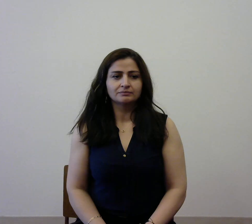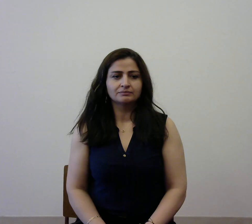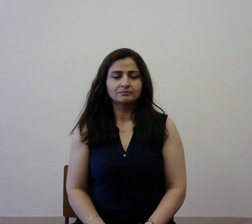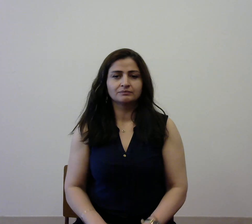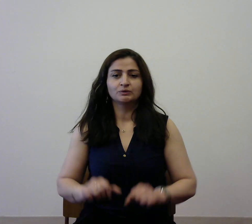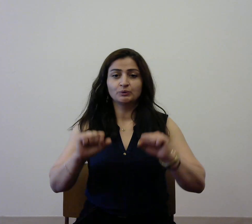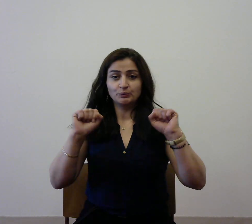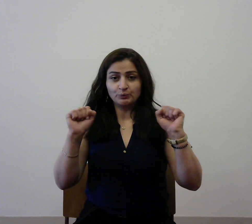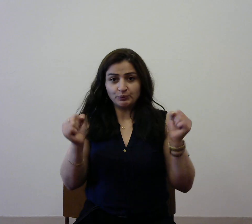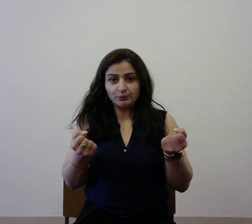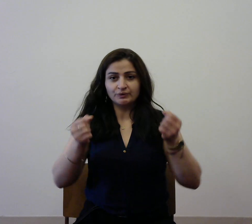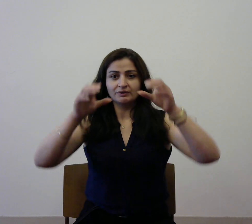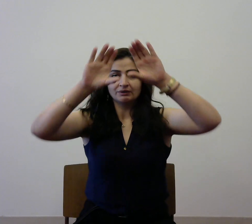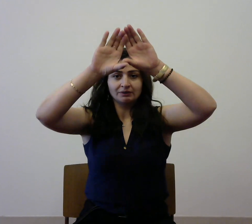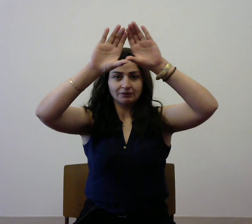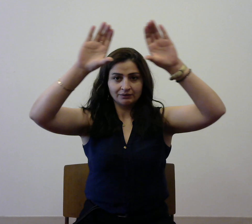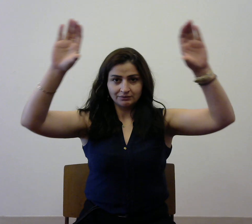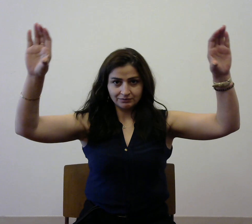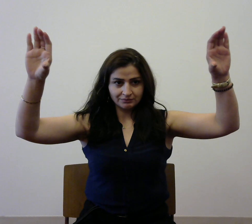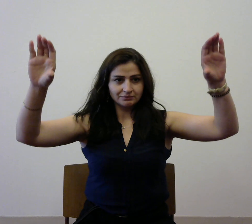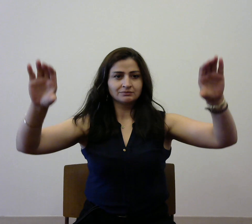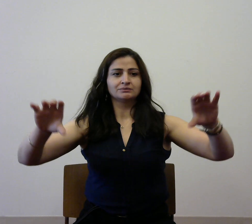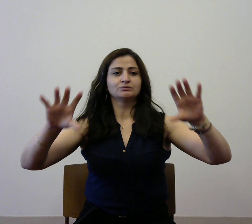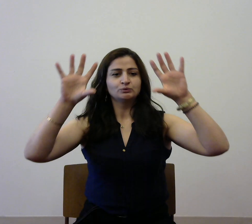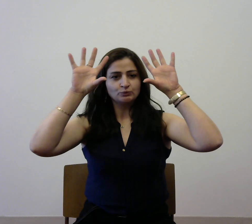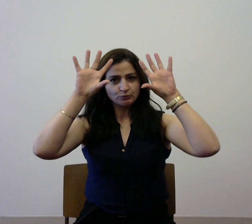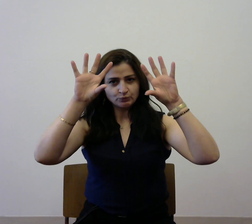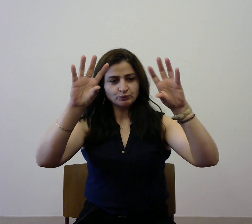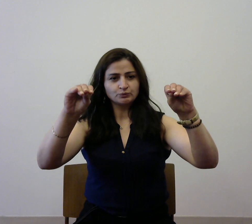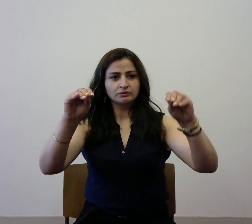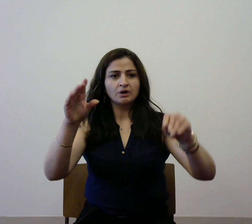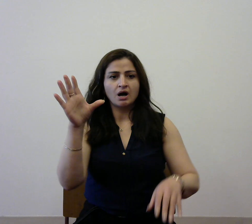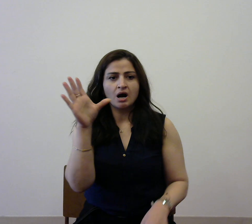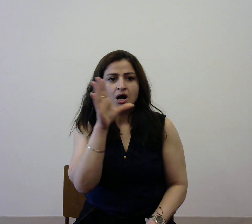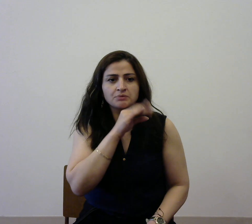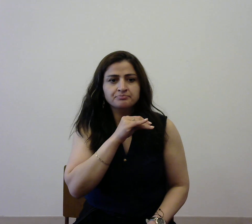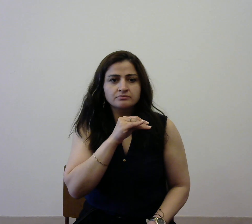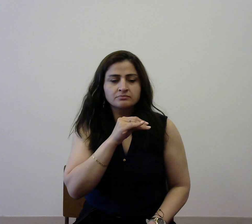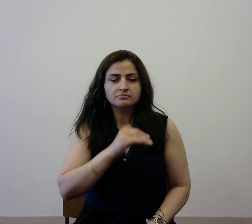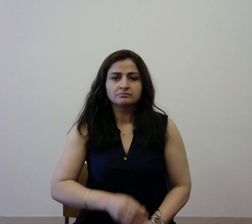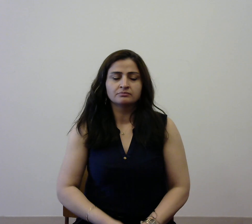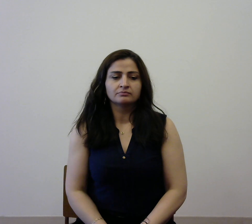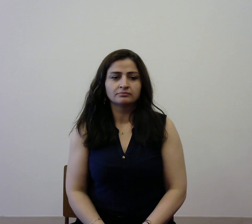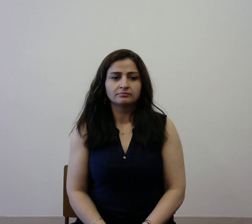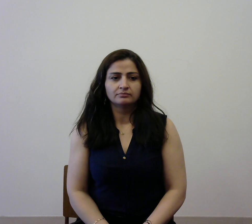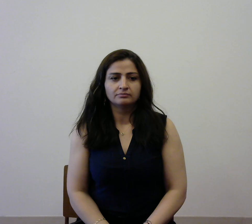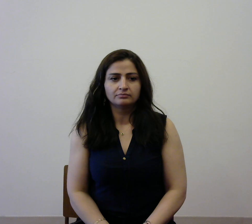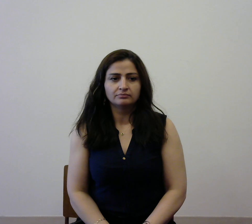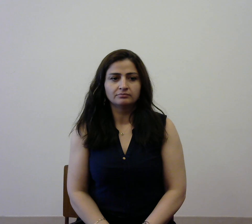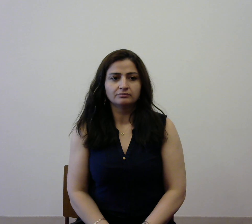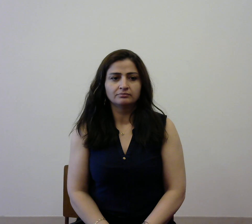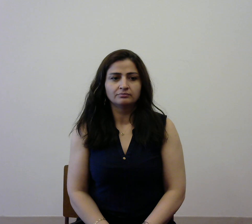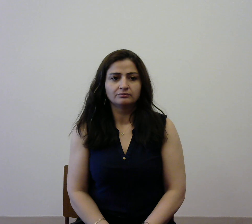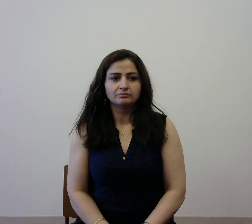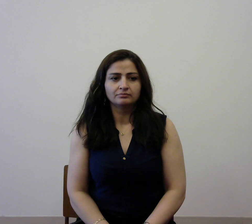Kondisioneri söndürə bilərsinizmi?